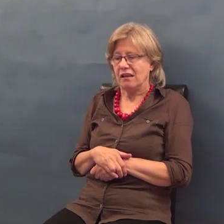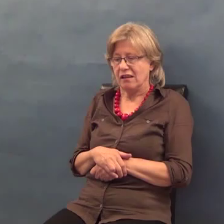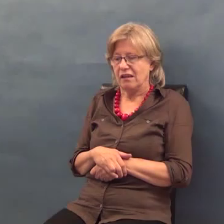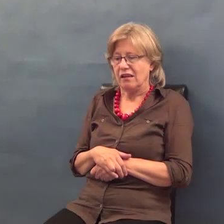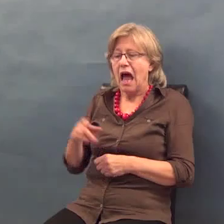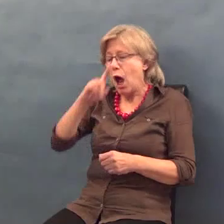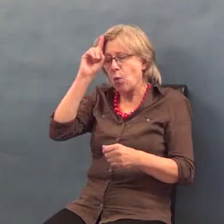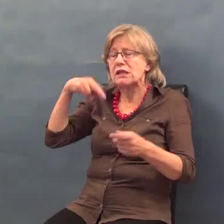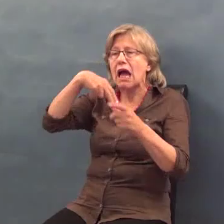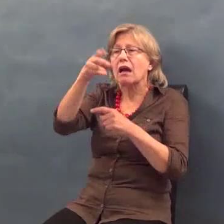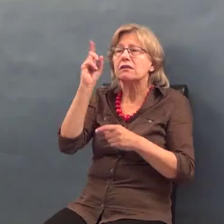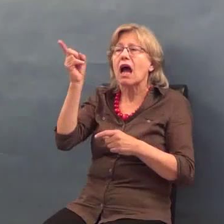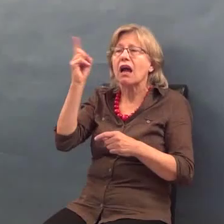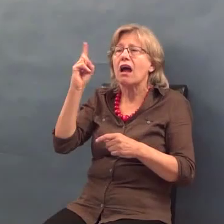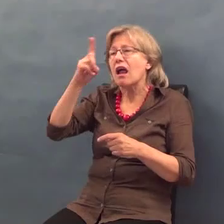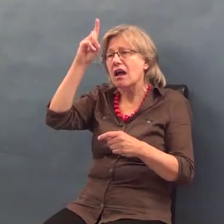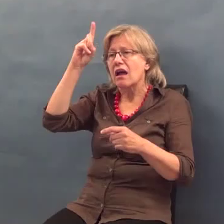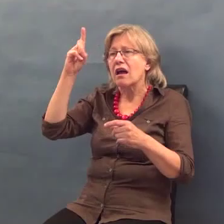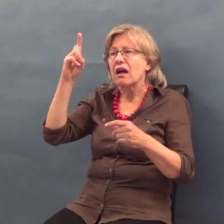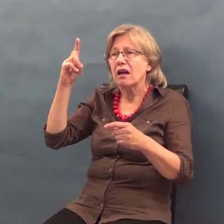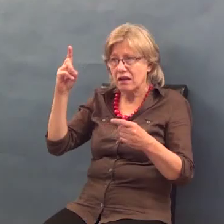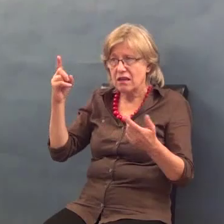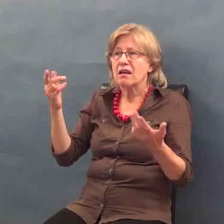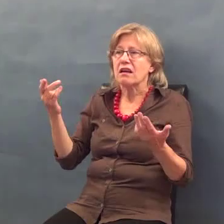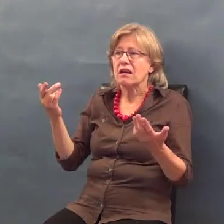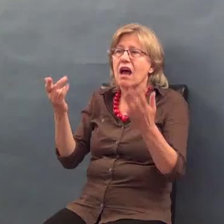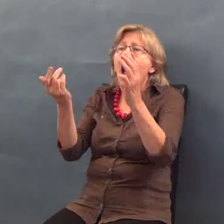Ludziom nie wolno tędy przechodzić.